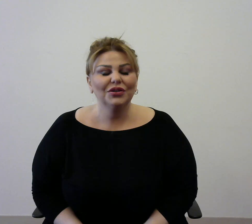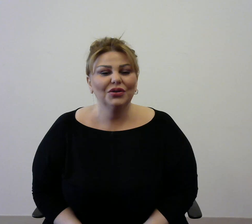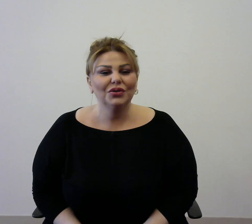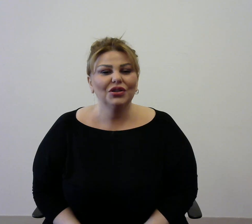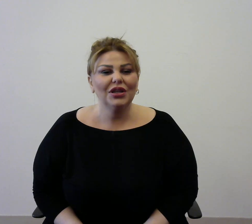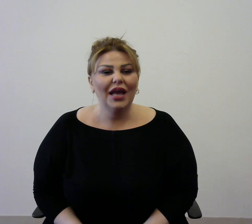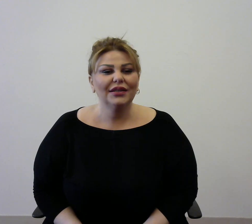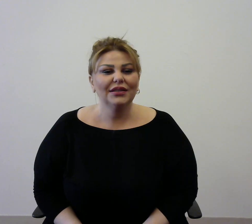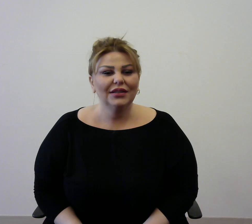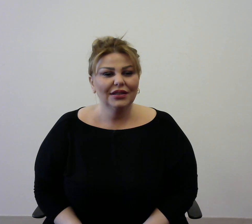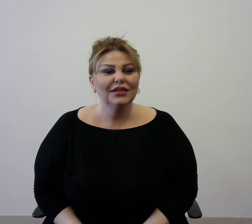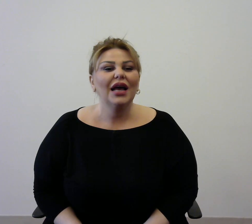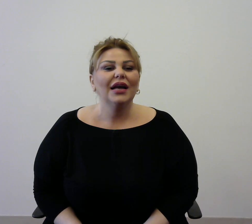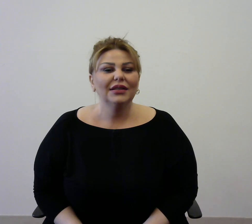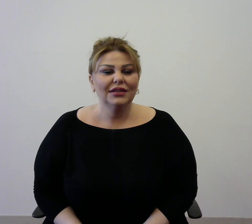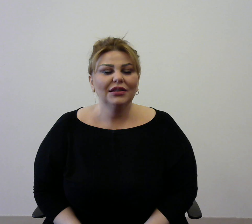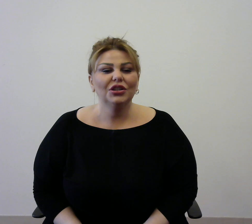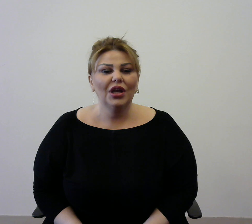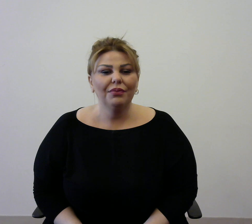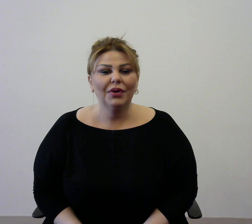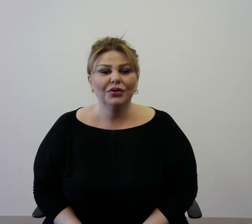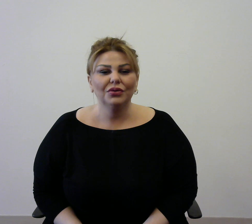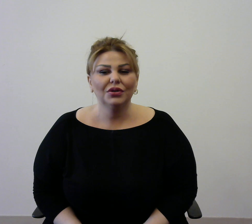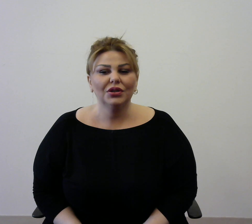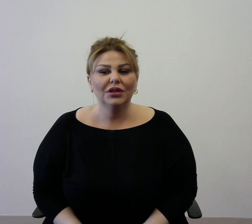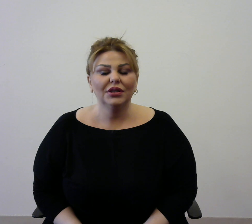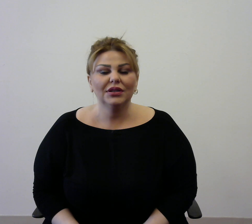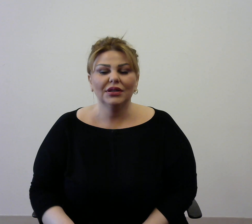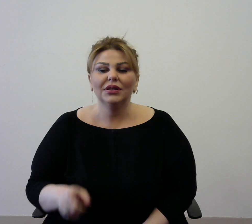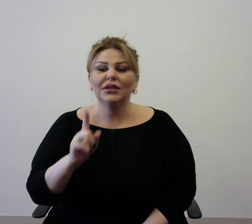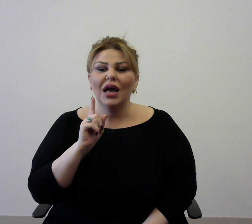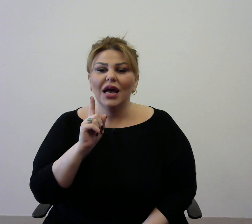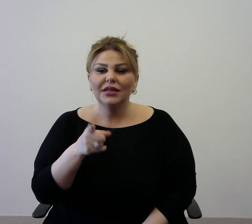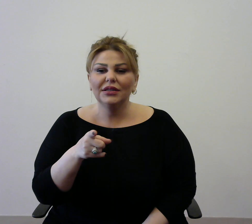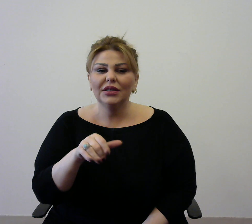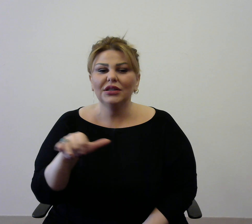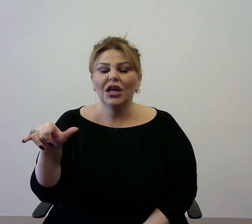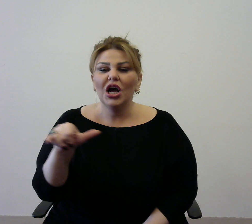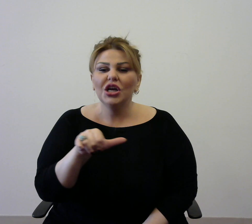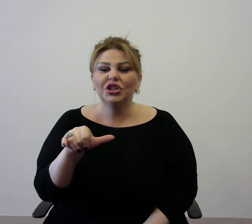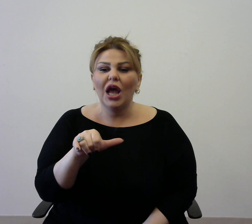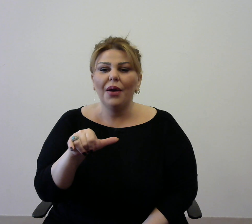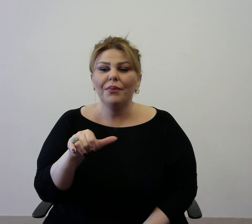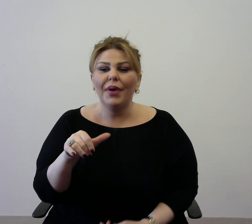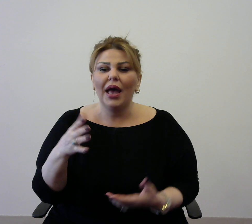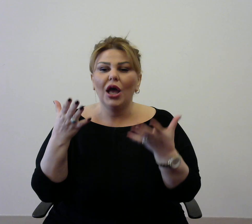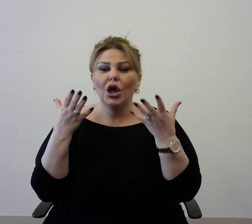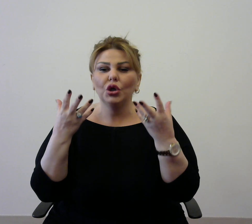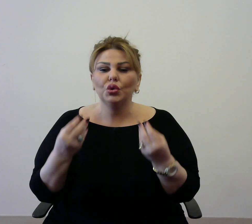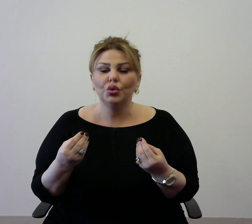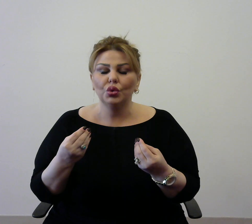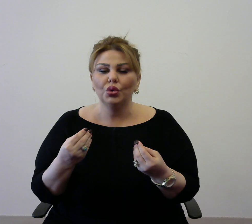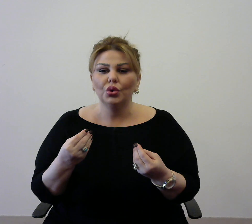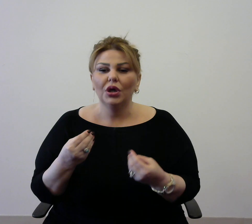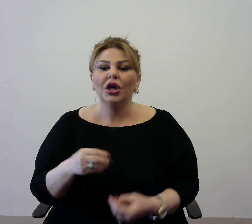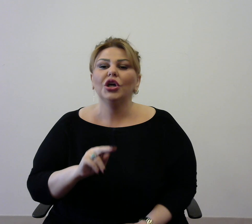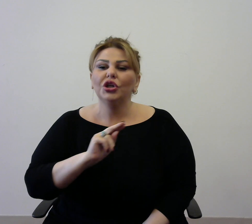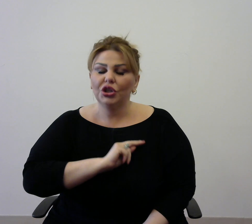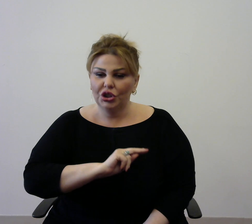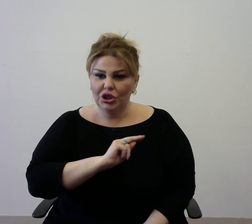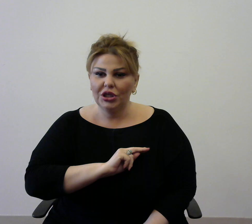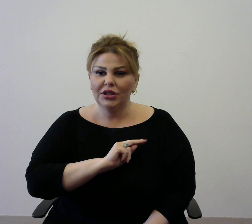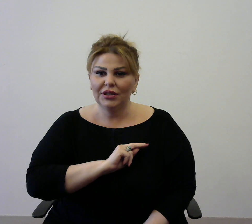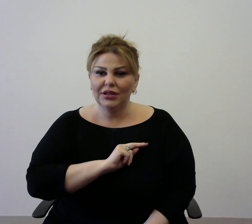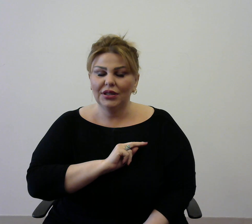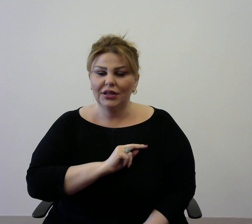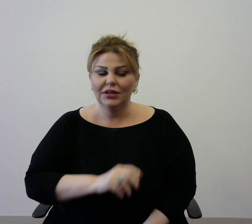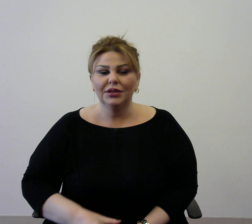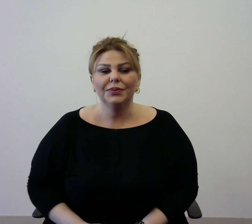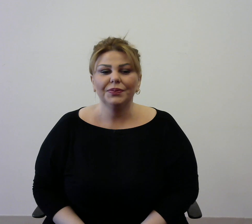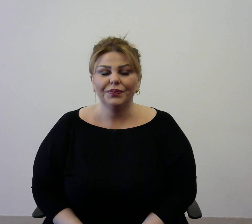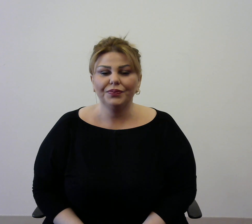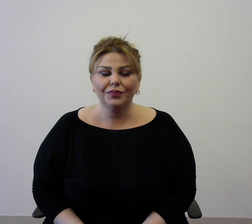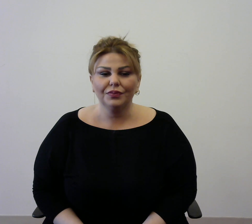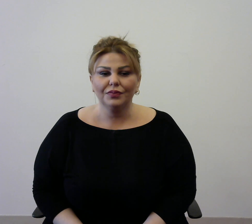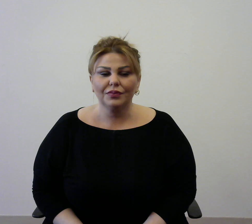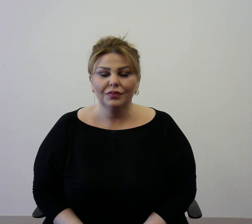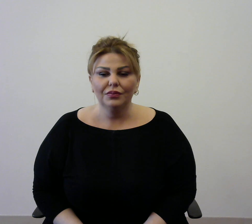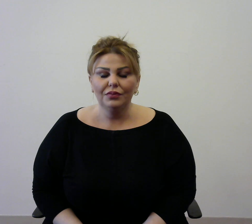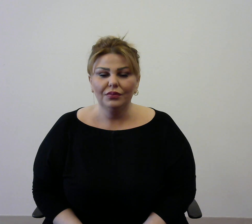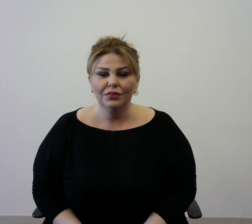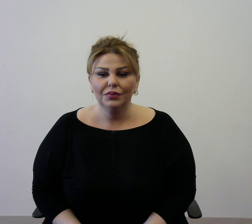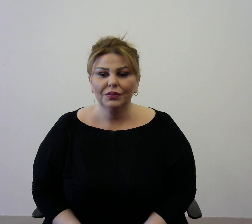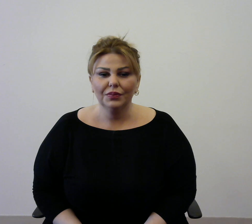Siz şənbə günü işləyirsiz?